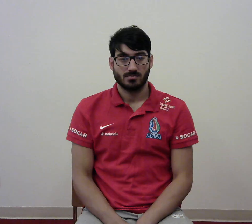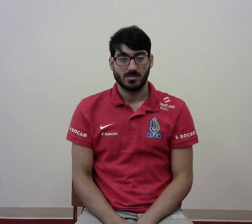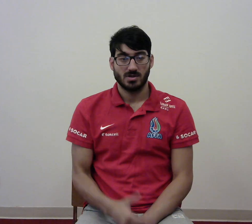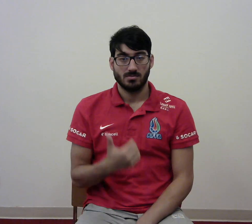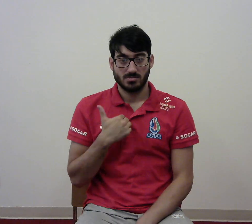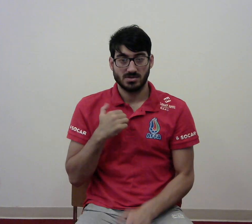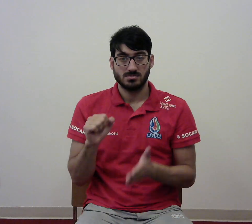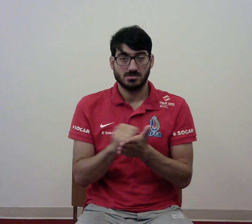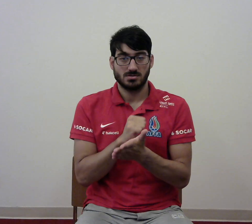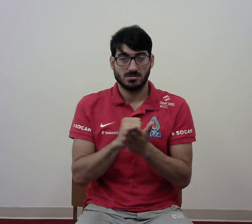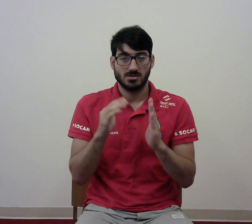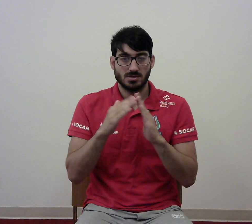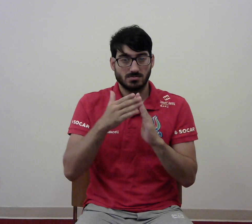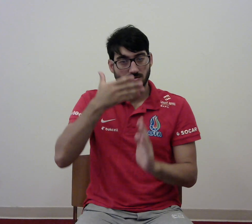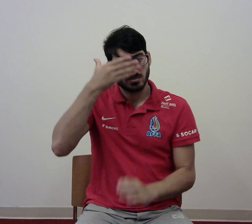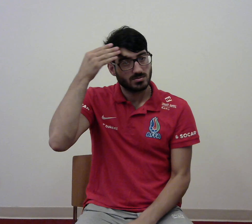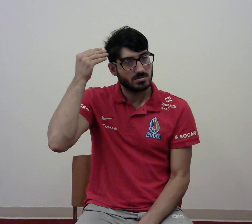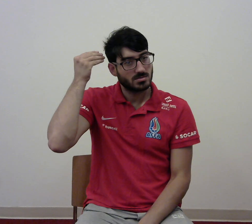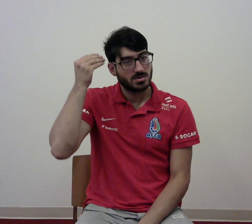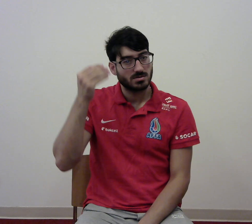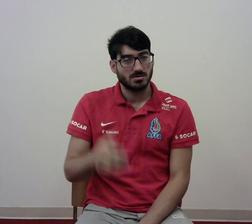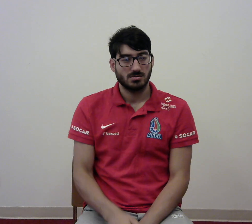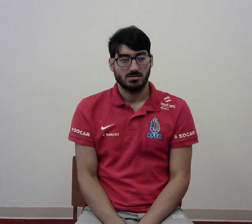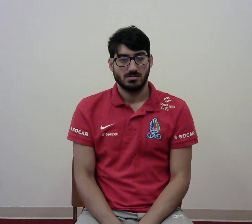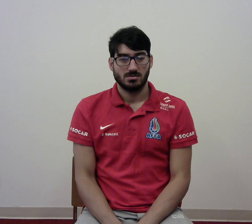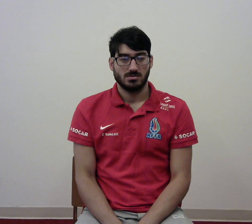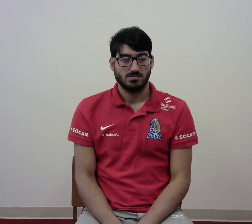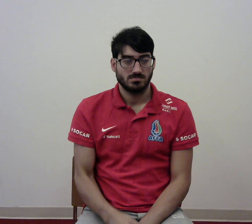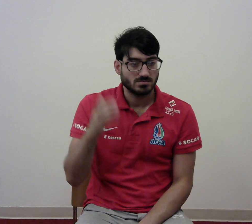Mən sənədlərimi evdə unutmuşam